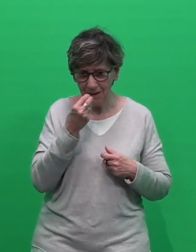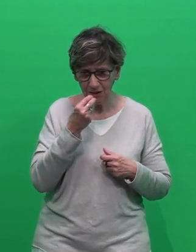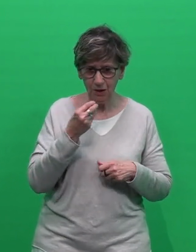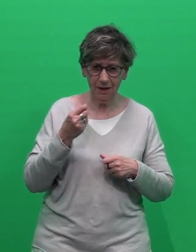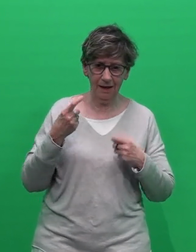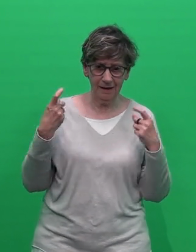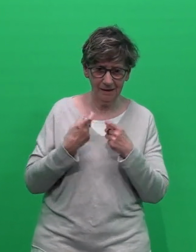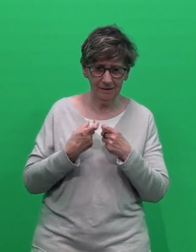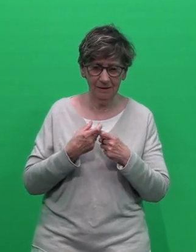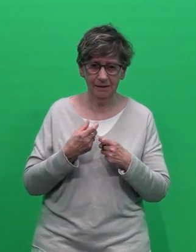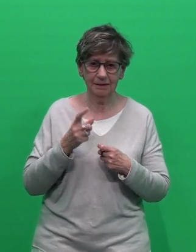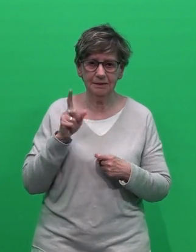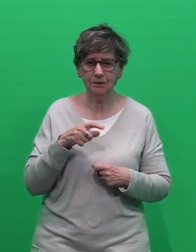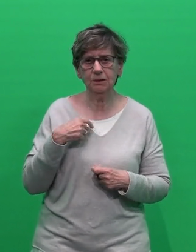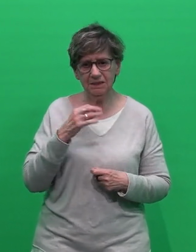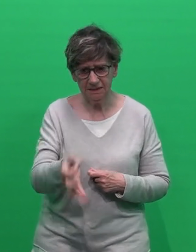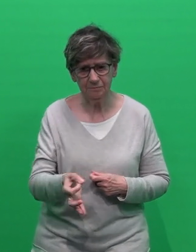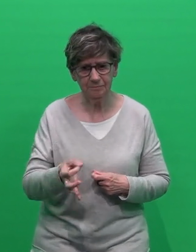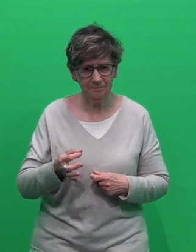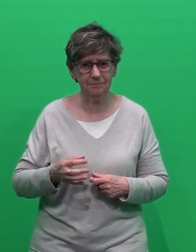Sí que tinc al·lèrgia a aliments.